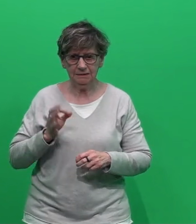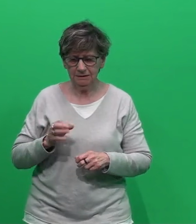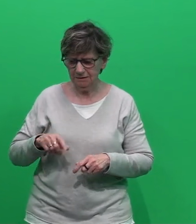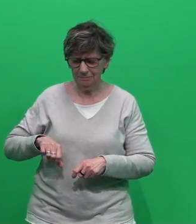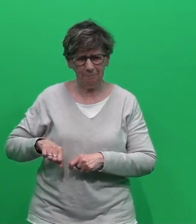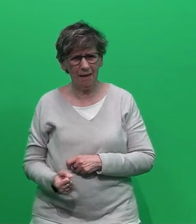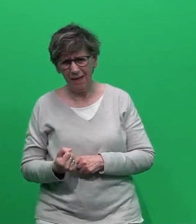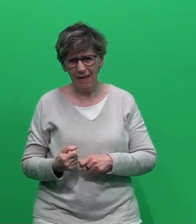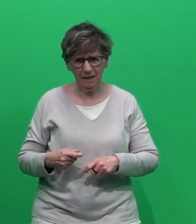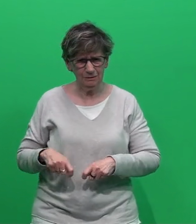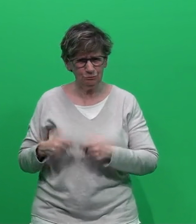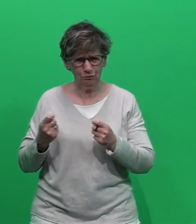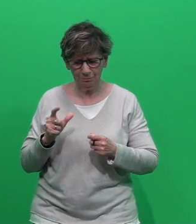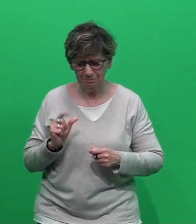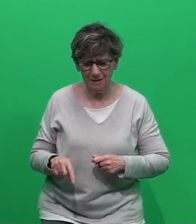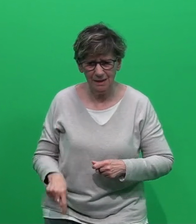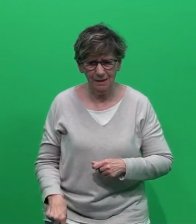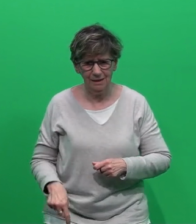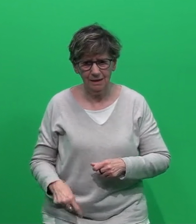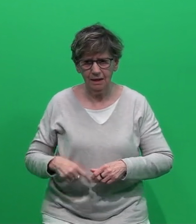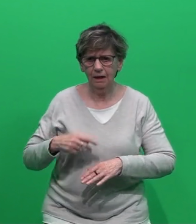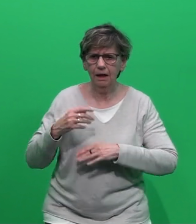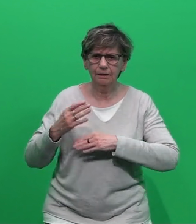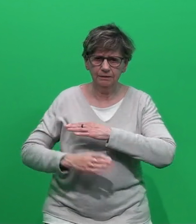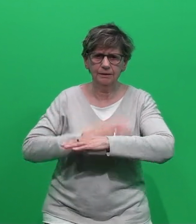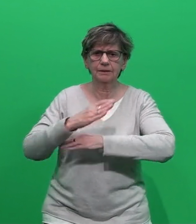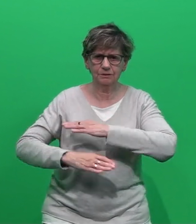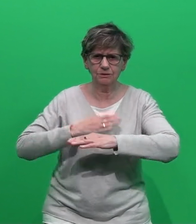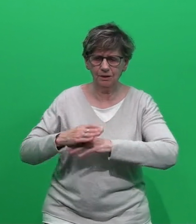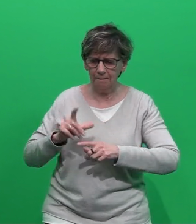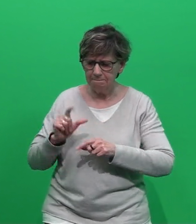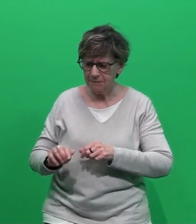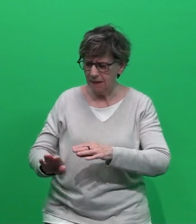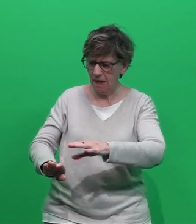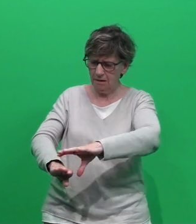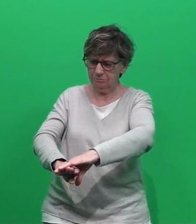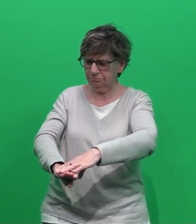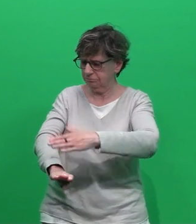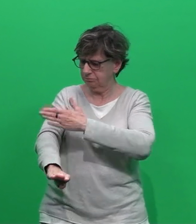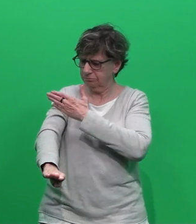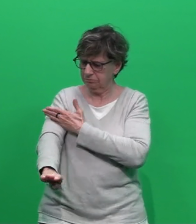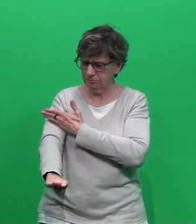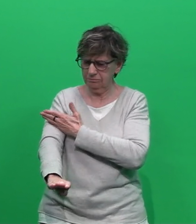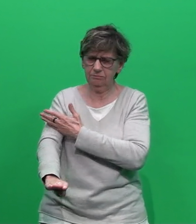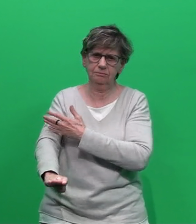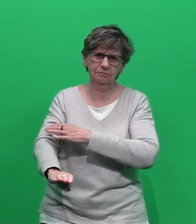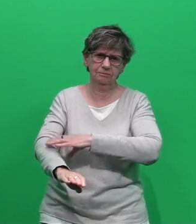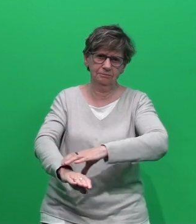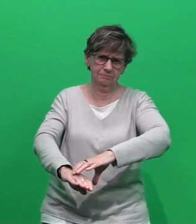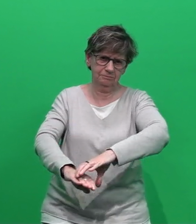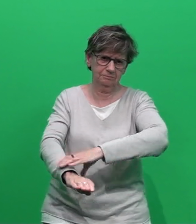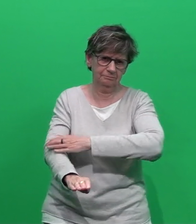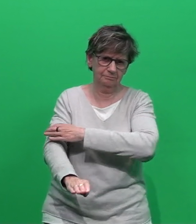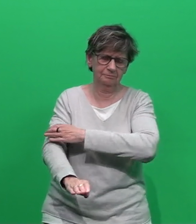Sí, quan em vaig trencar el peu me'l van envenar i em van posar un guix des del peu fins a dalt de la cama.